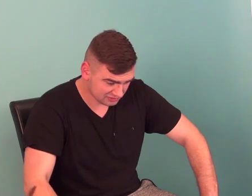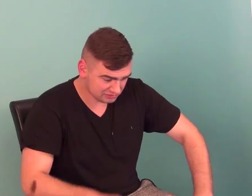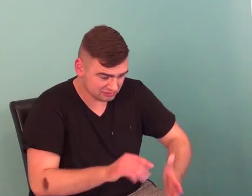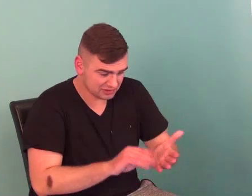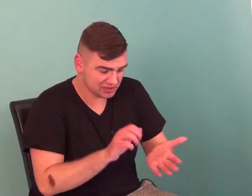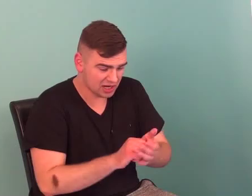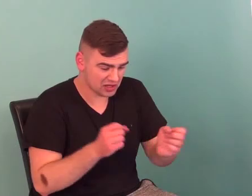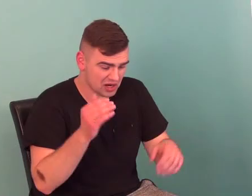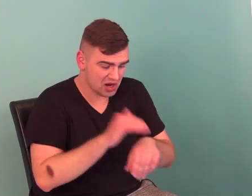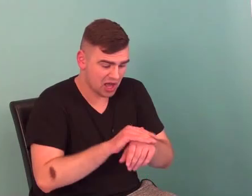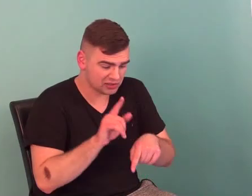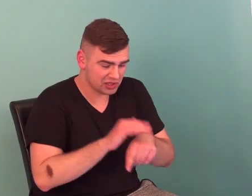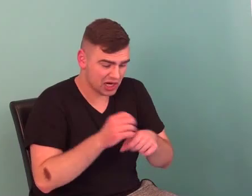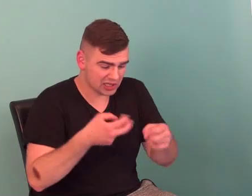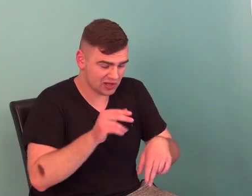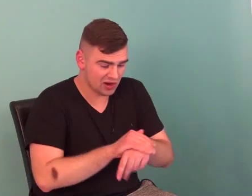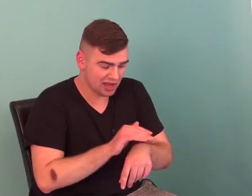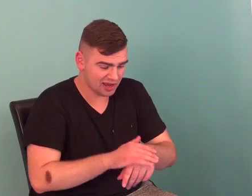Mam zajęte, idę do kina z kolegami.